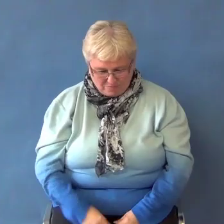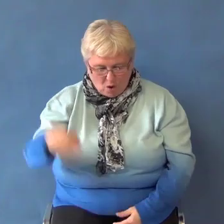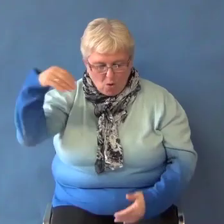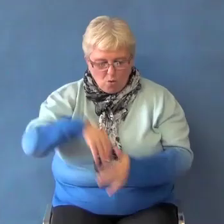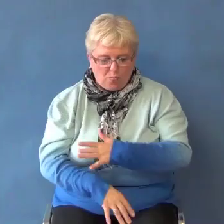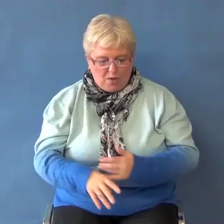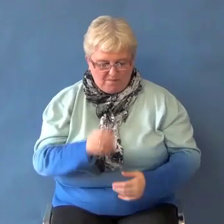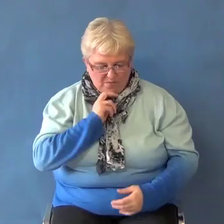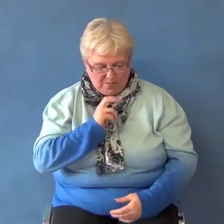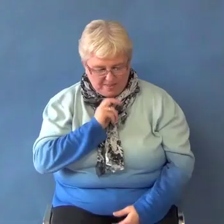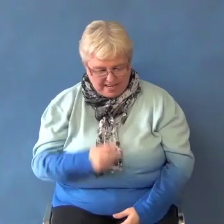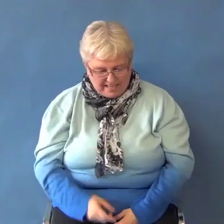Utonięcie w wodzie.